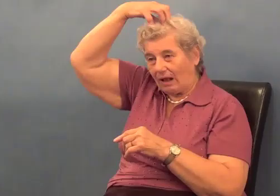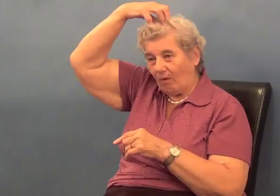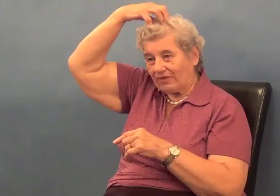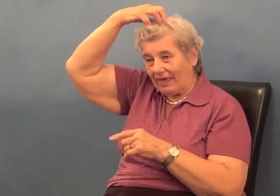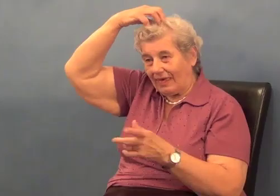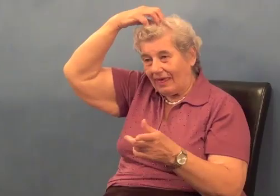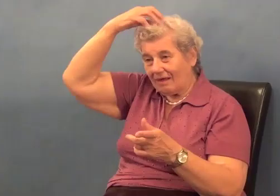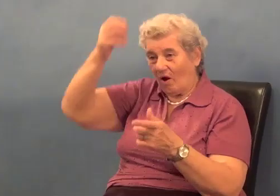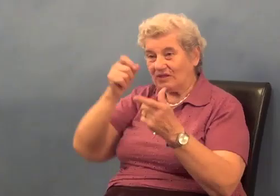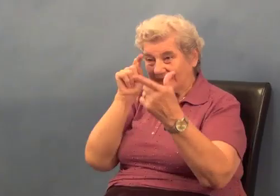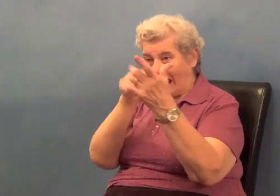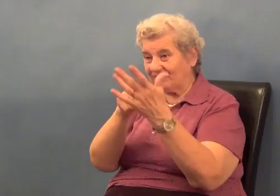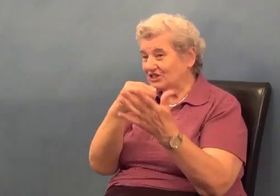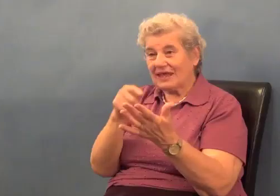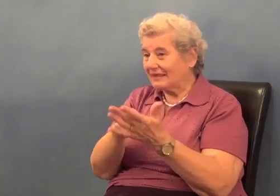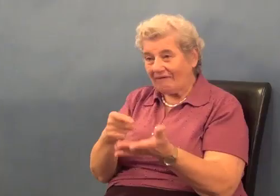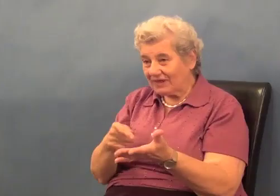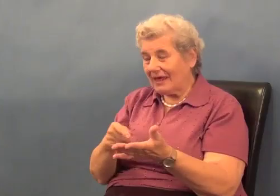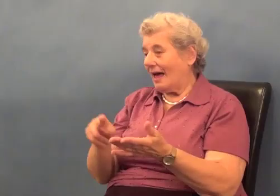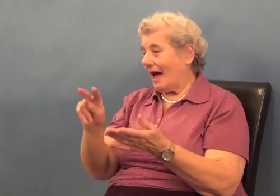No więc, czy trafi w nie, czy nie?